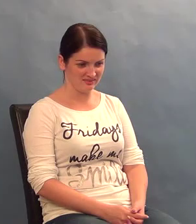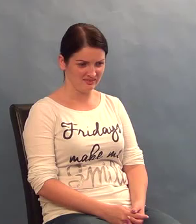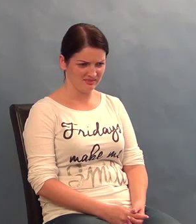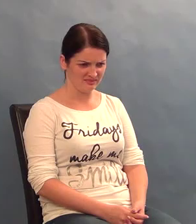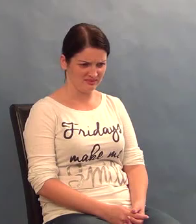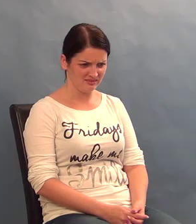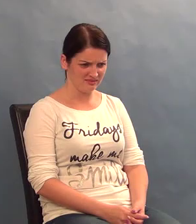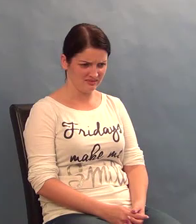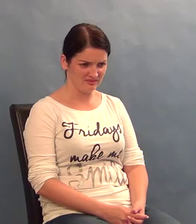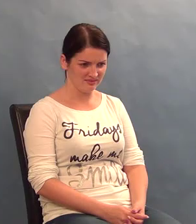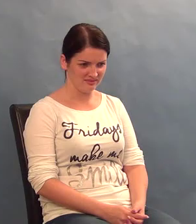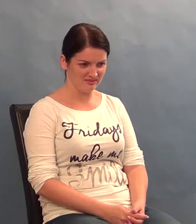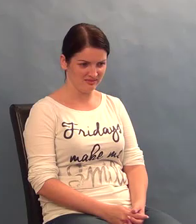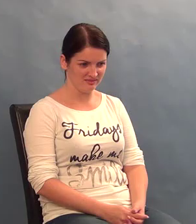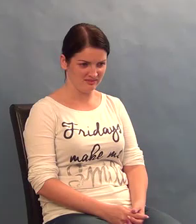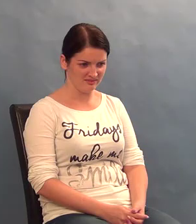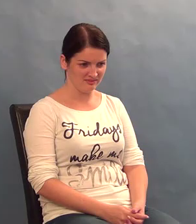Kończę o szóstej, po pracy możemy się spotkać.